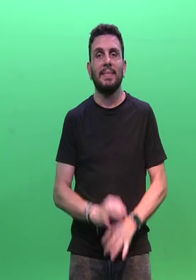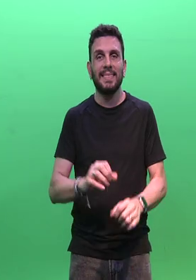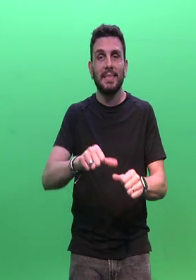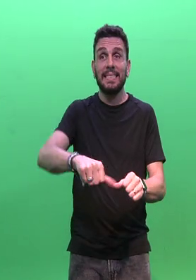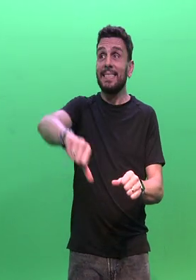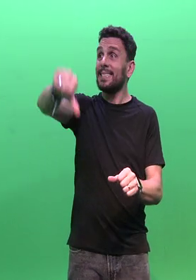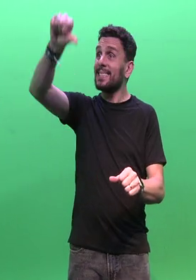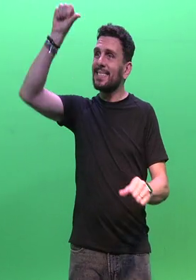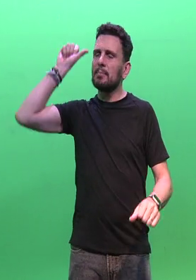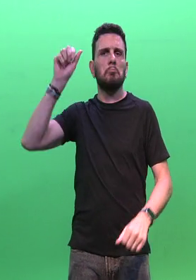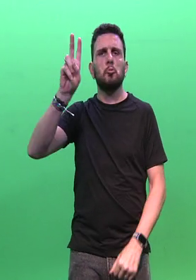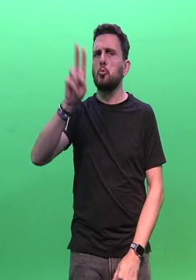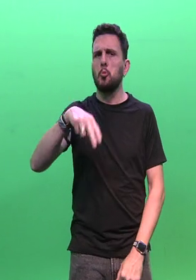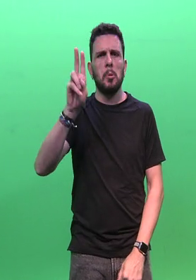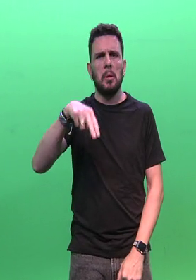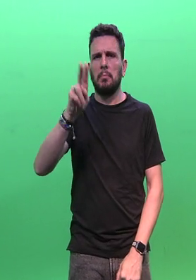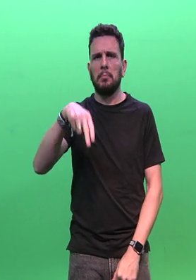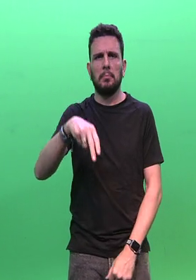Fins ara, mai.